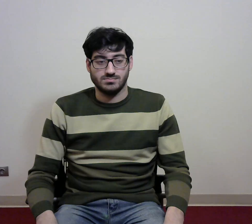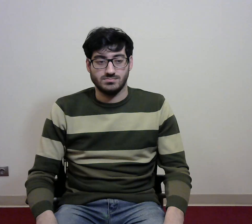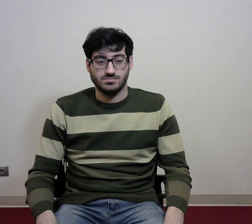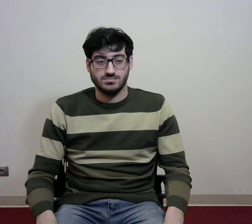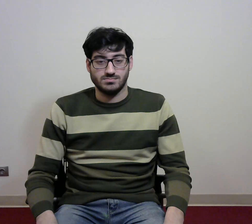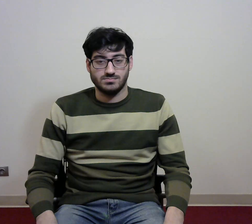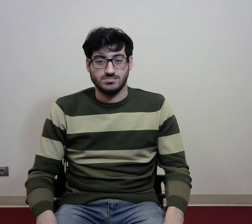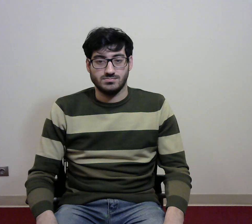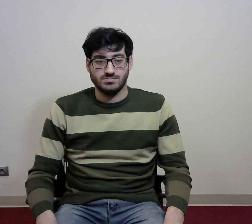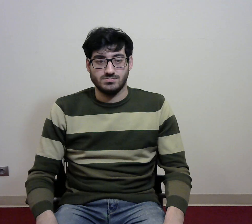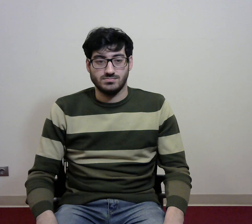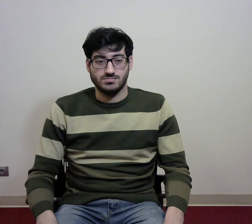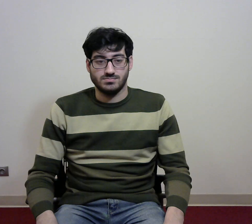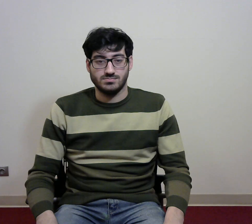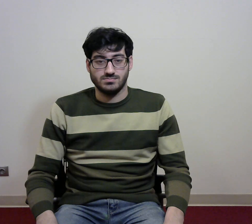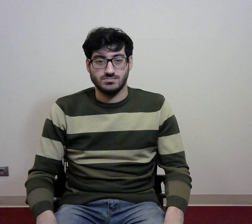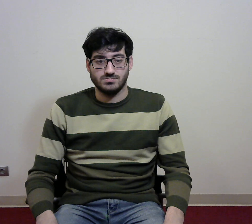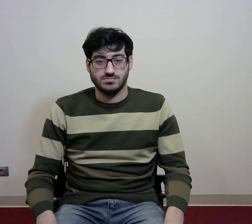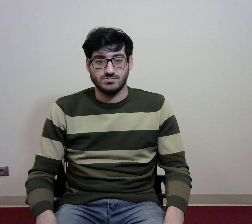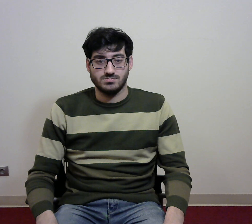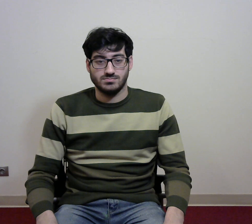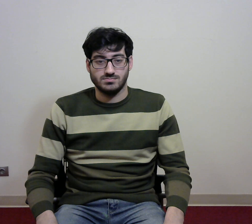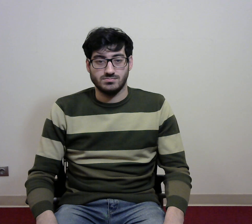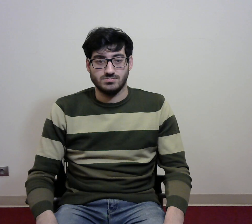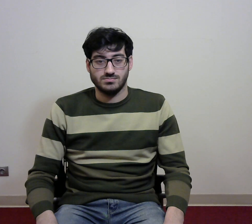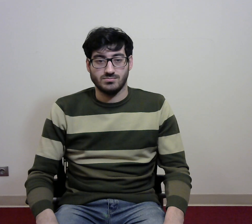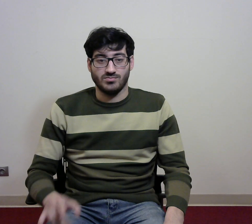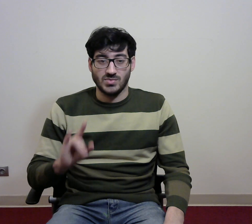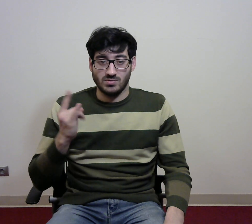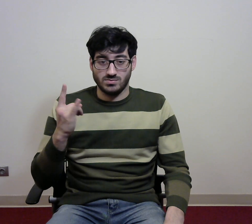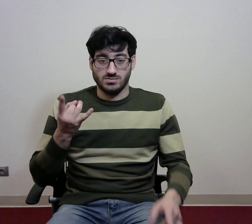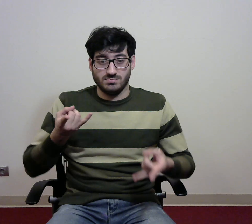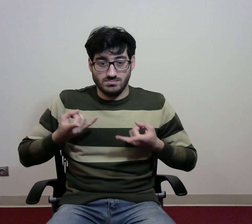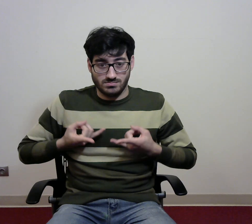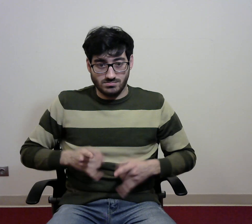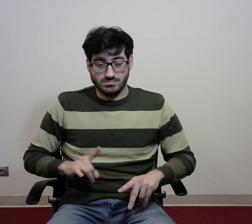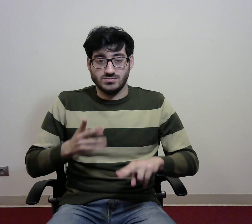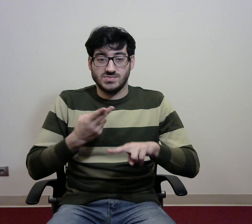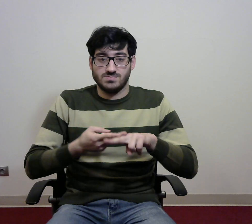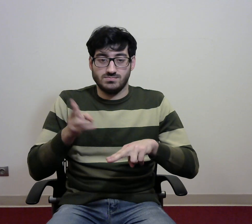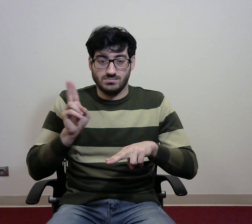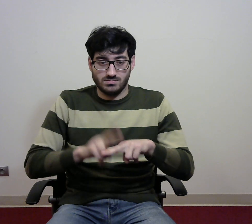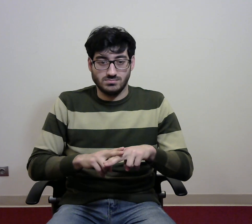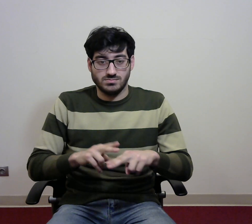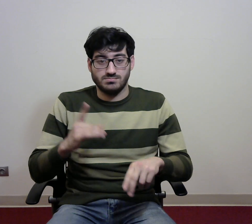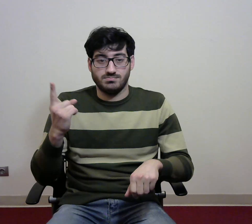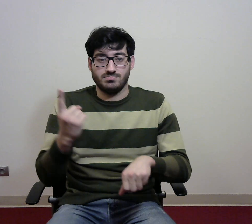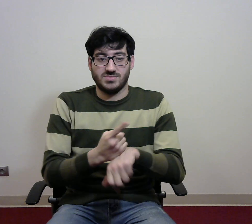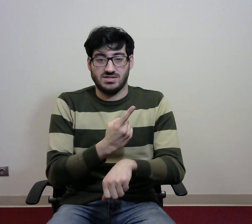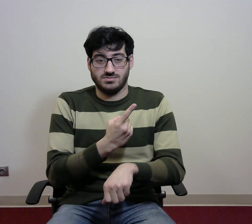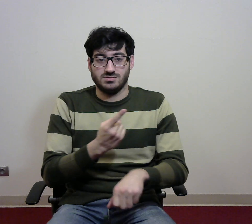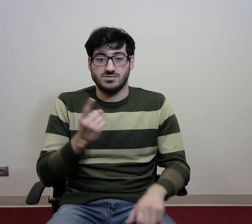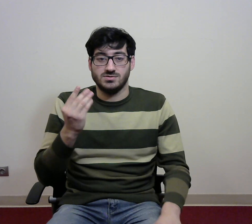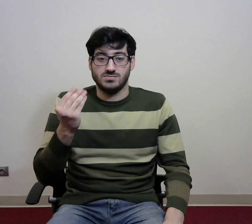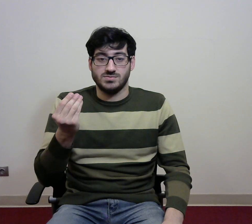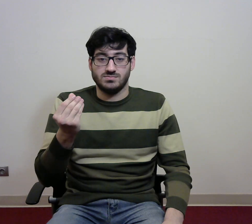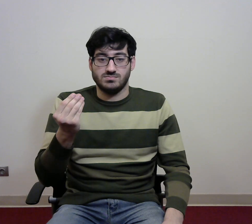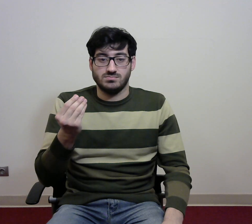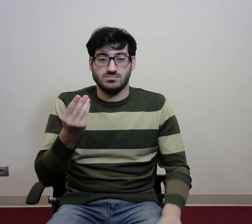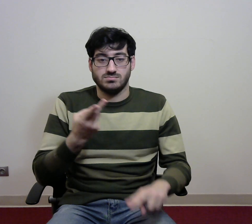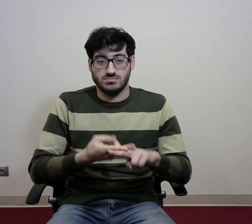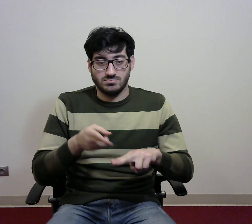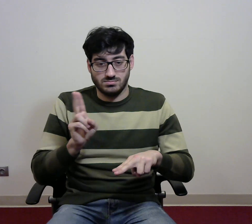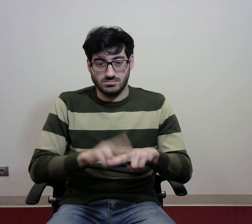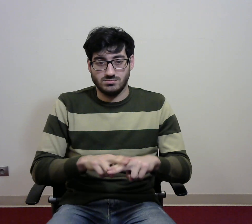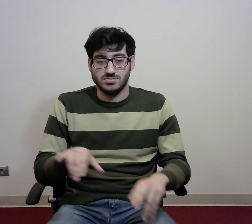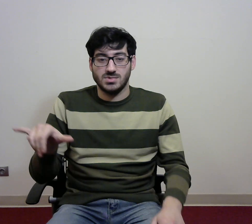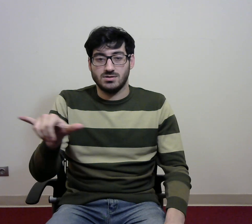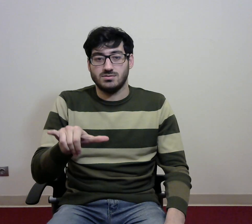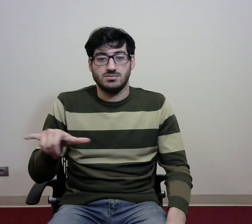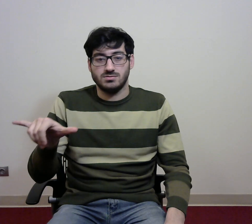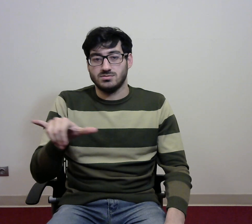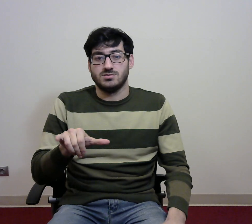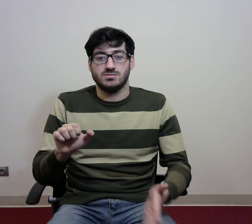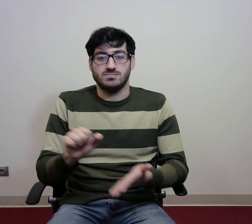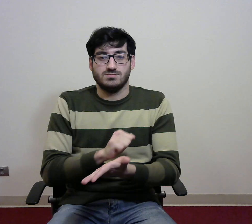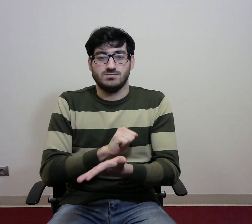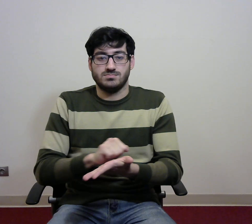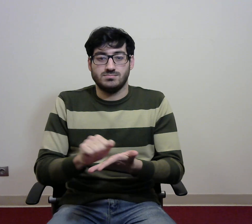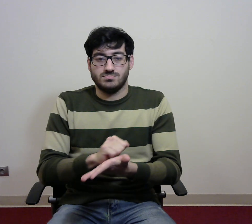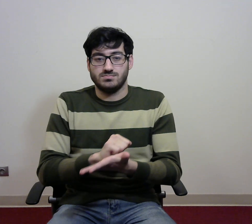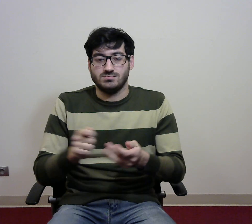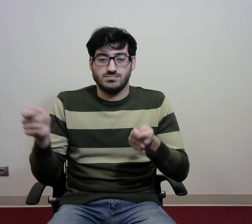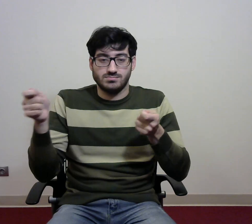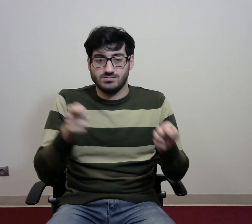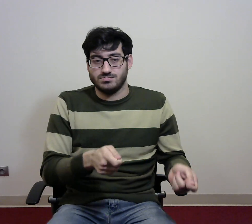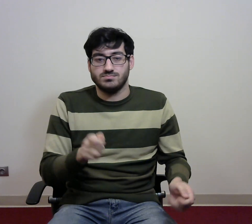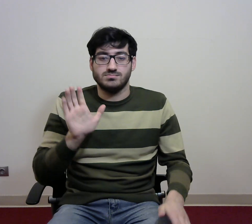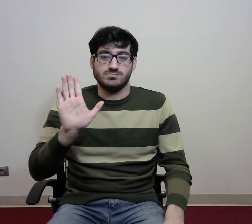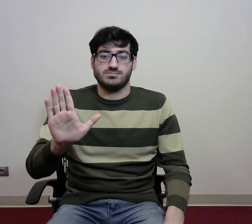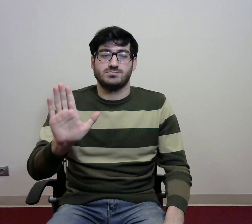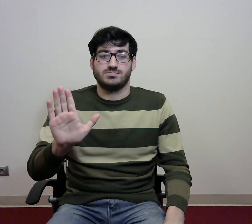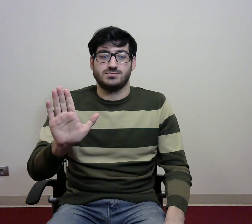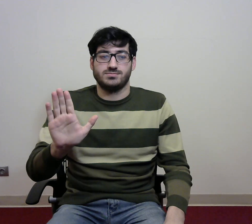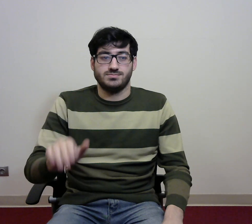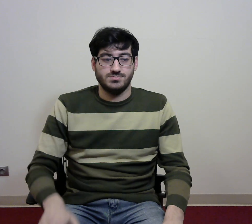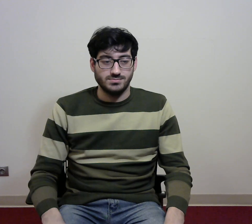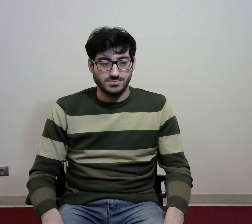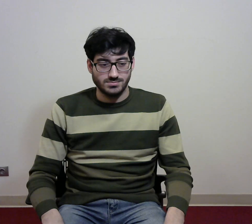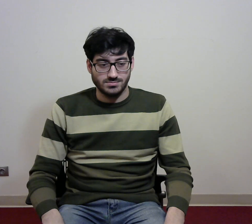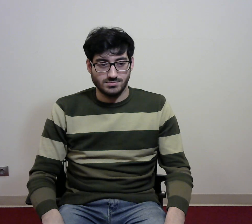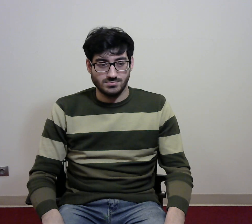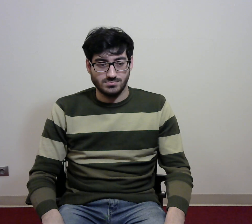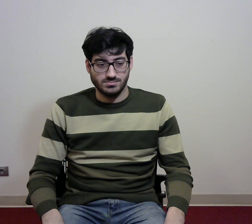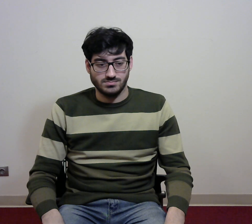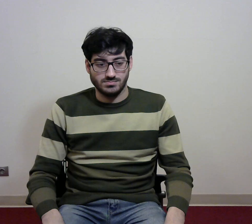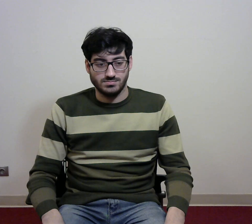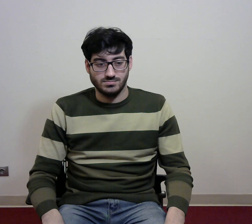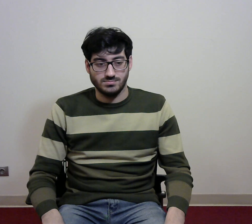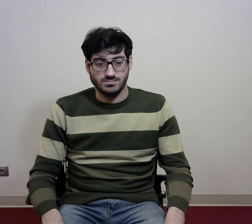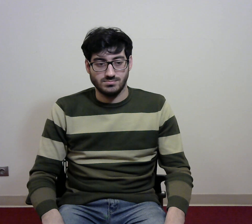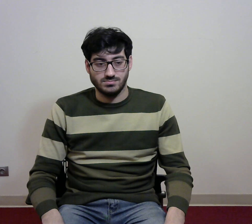Uşağın doğulmasına görə birdəfəlik müavinət üçün hansı sənədləri gətirməliyəm?